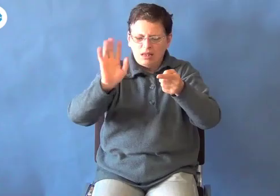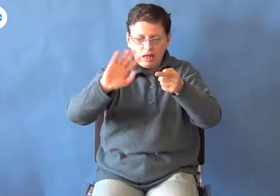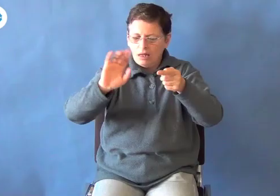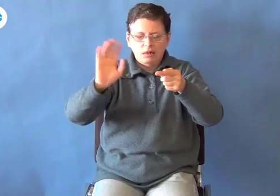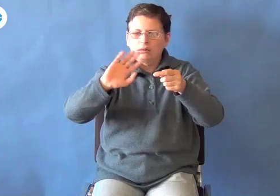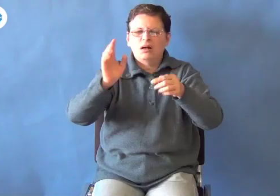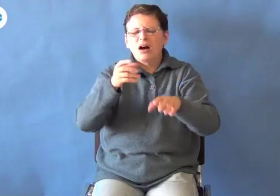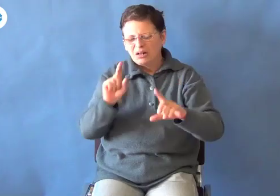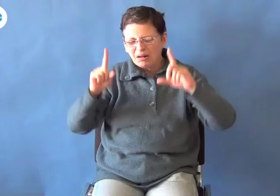Nie, nie.